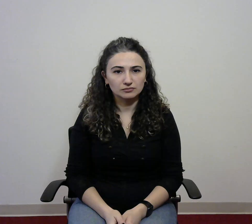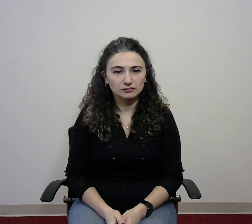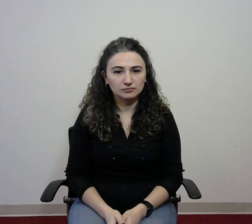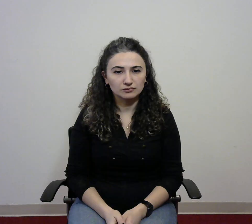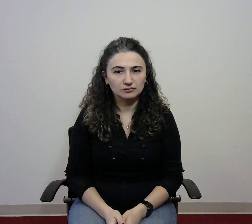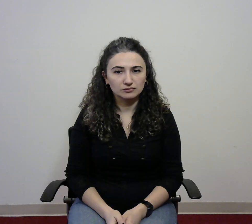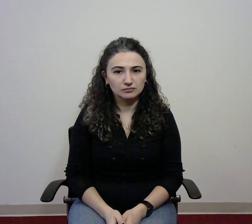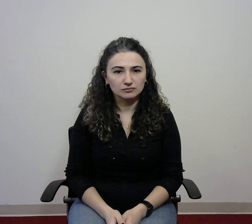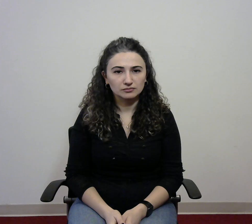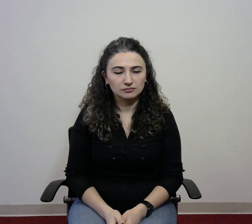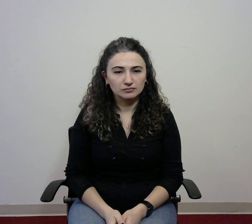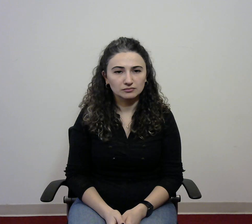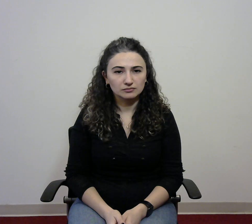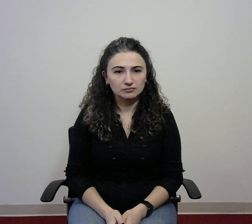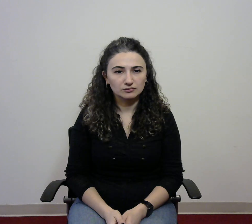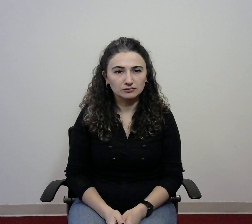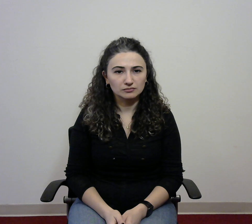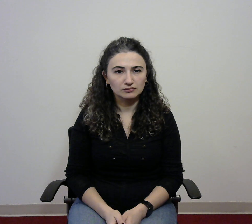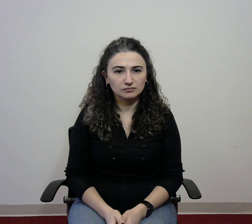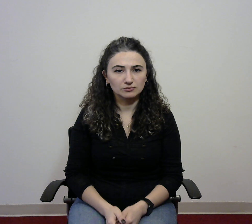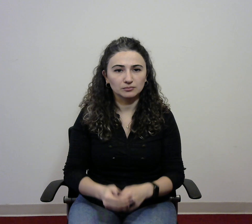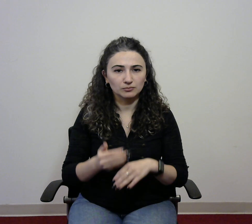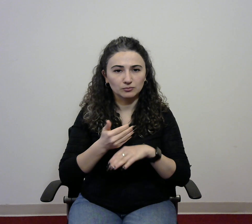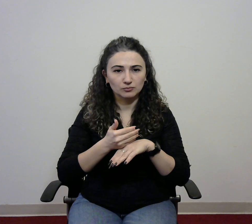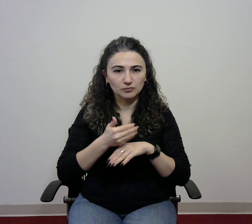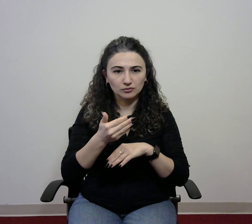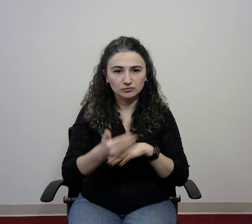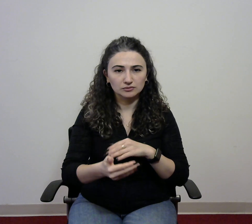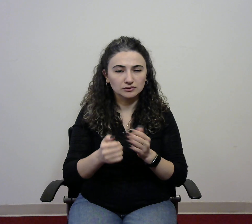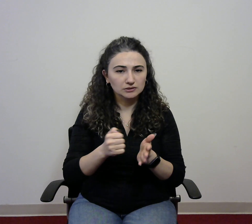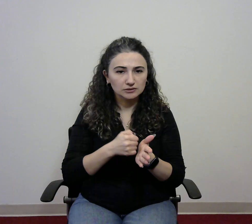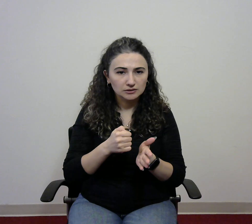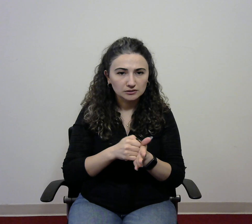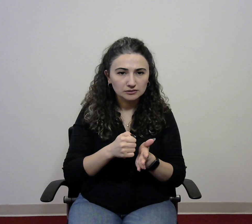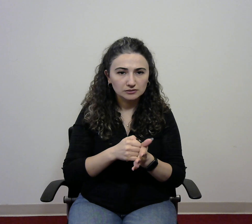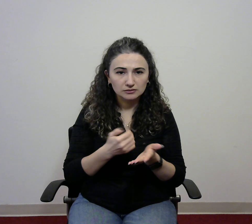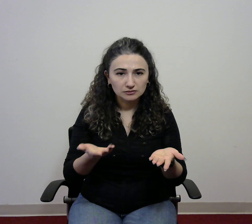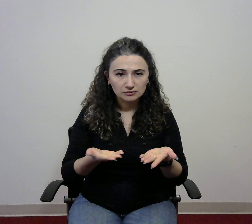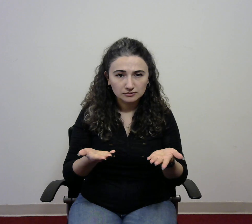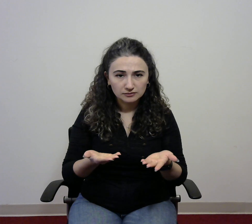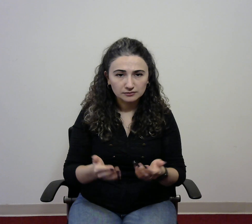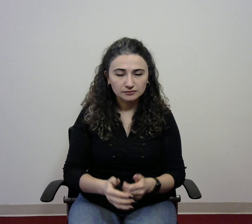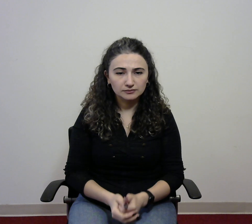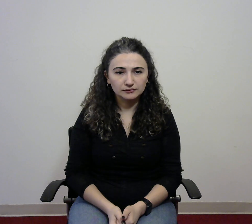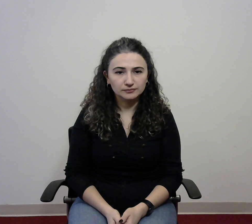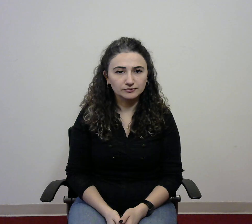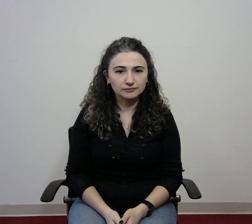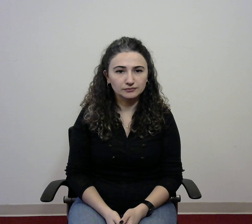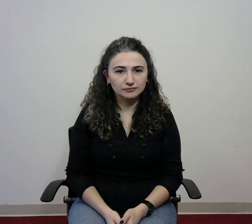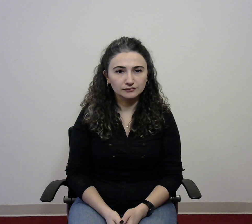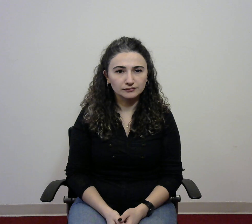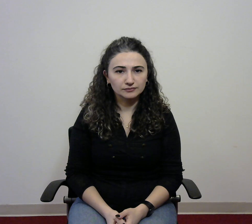Gecikməyinizin səbəbi nədir?